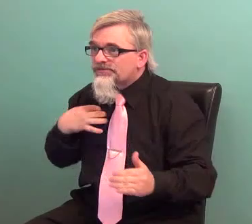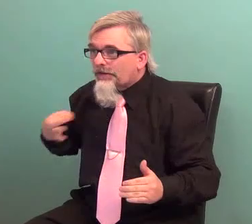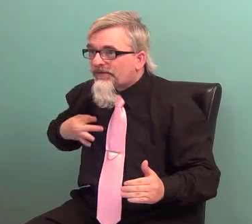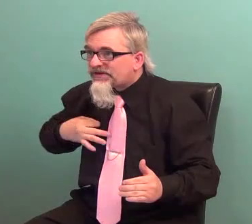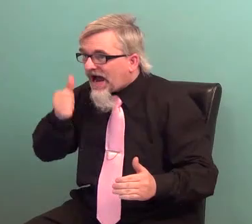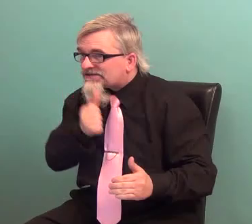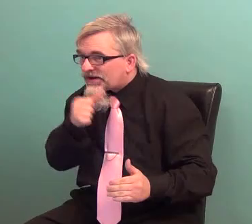Prywatne sprawy.